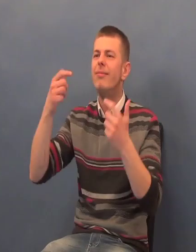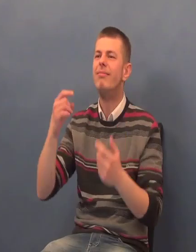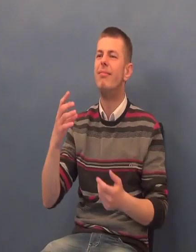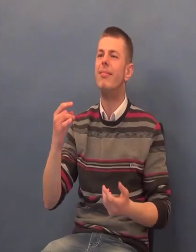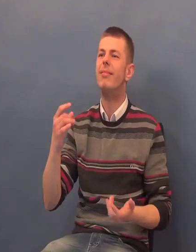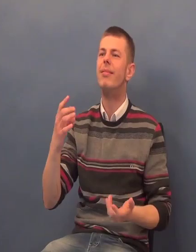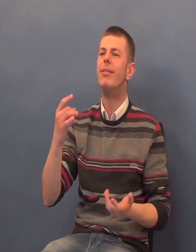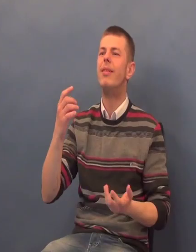Tak, tak, tak.